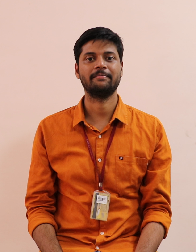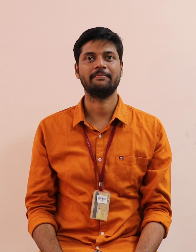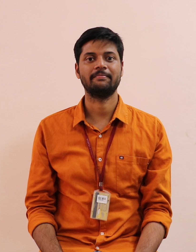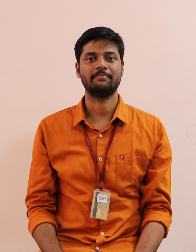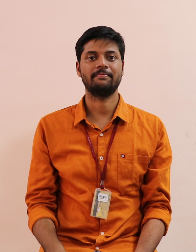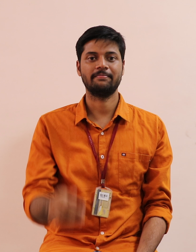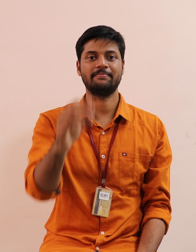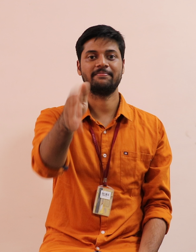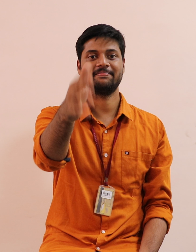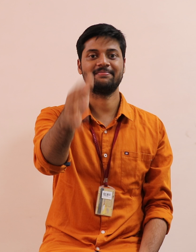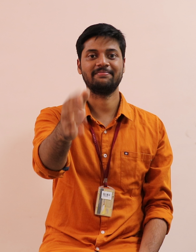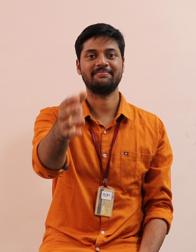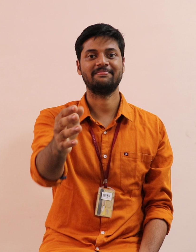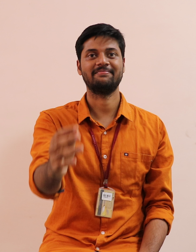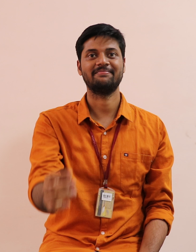congratulations